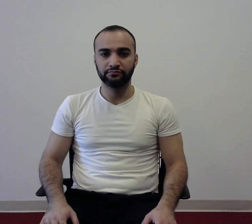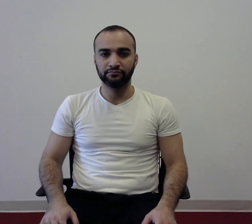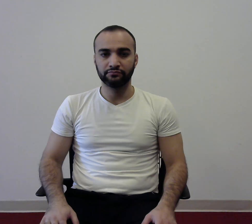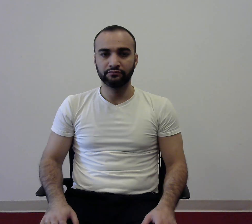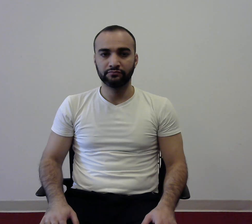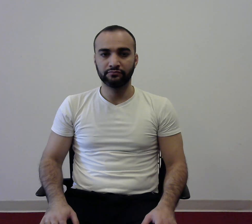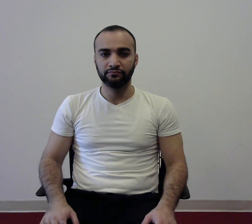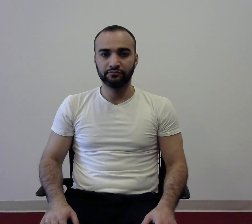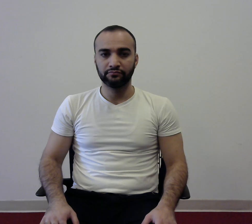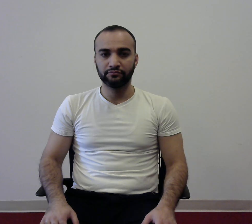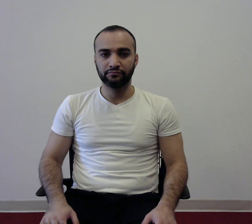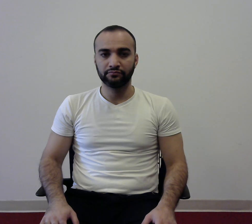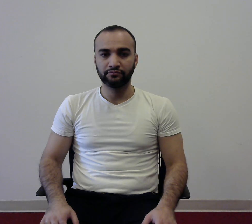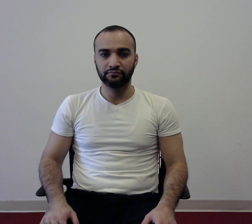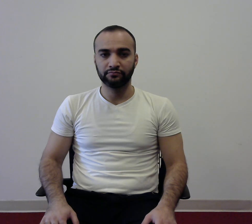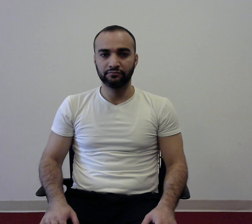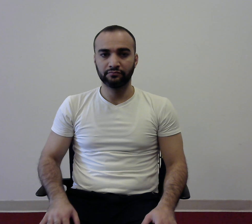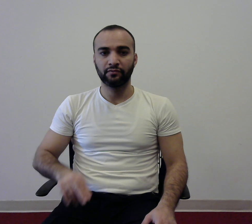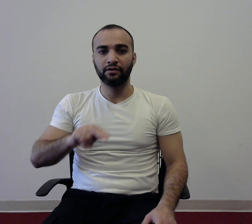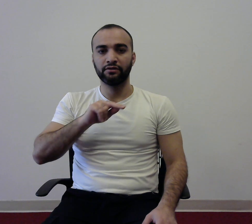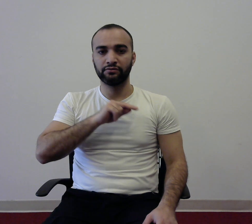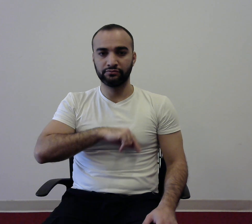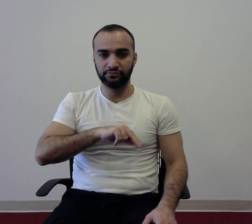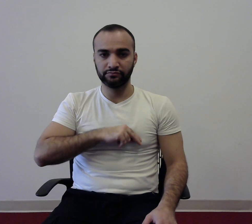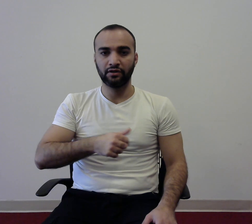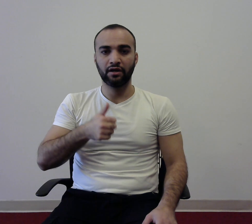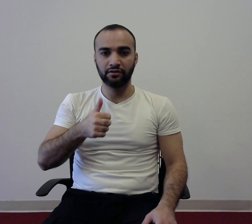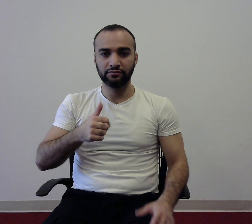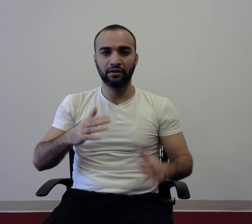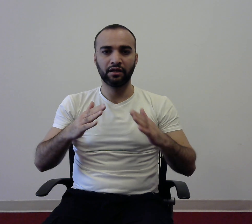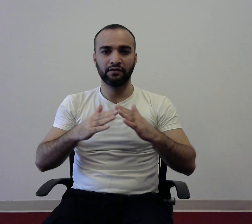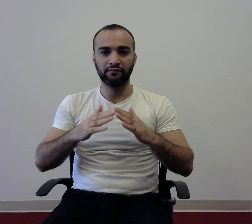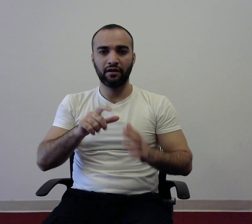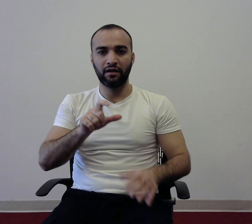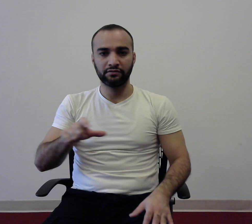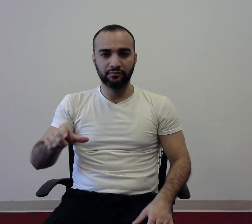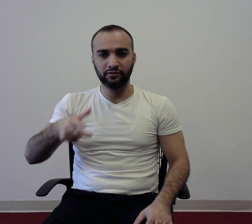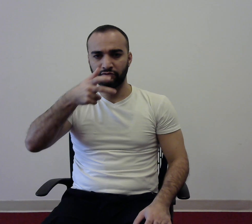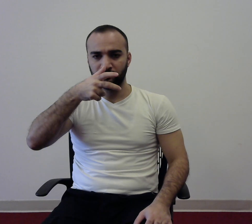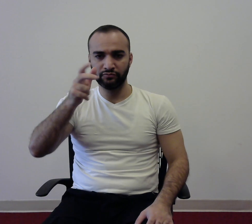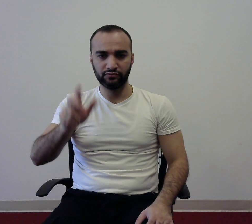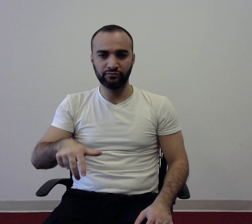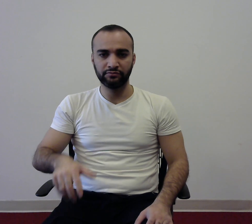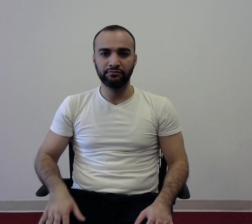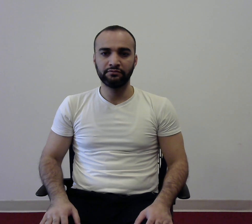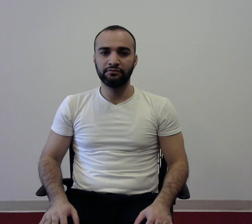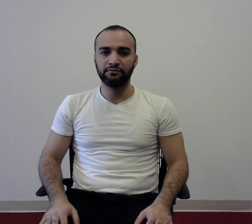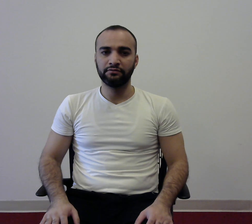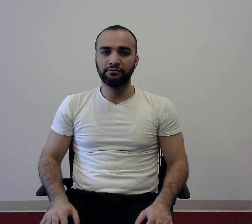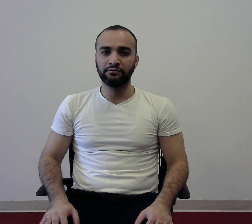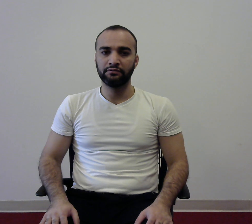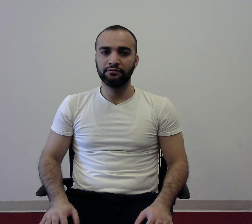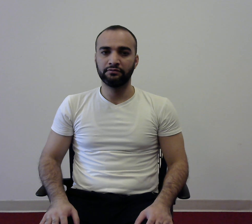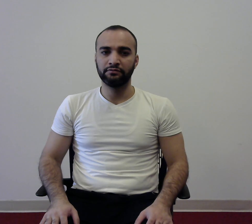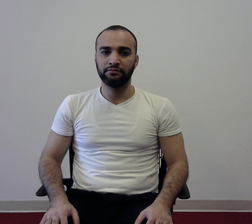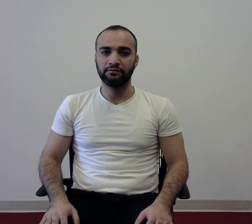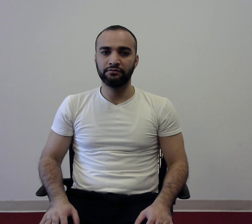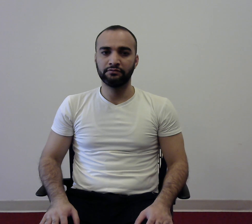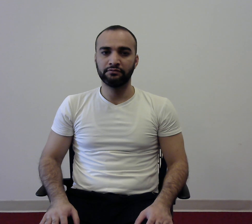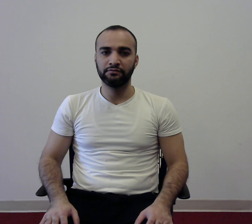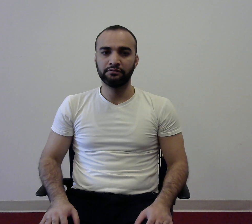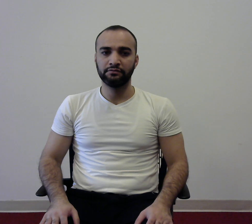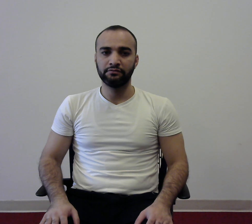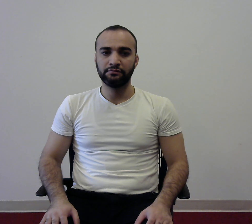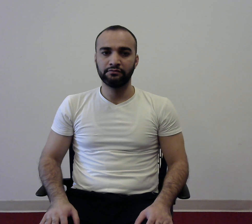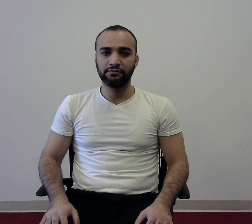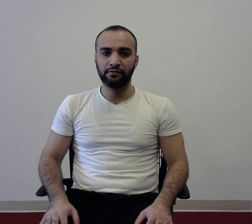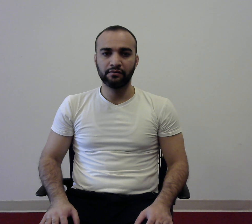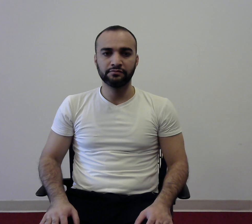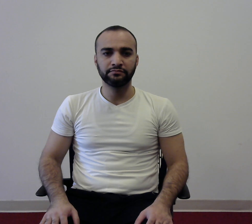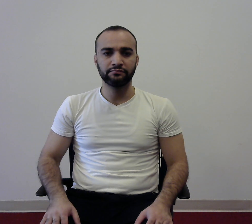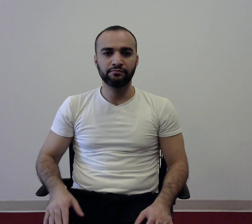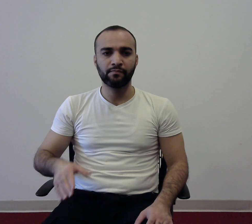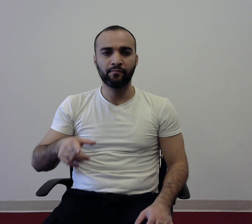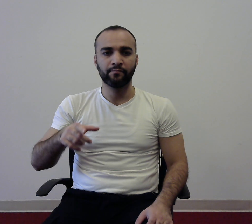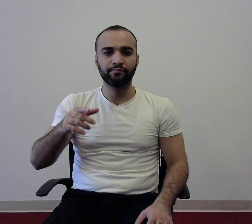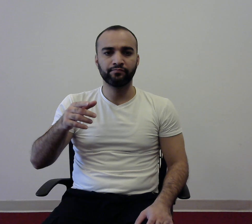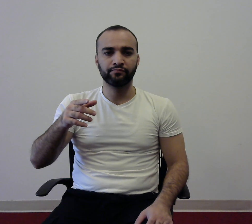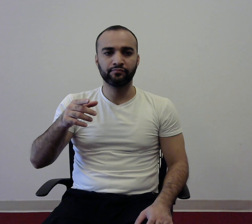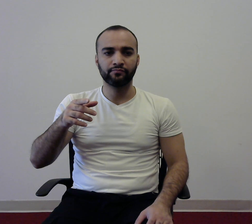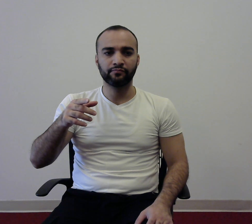İşləmək yaxşıdır, evdə adam darıxır